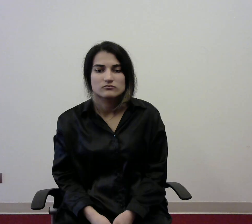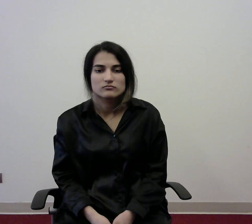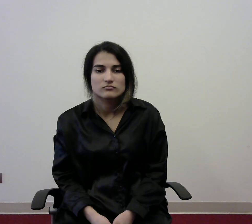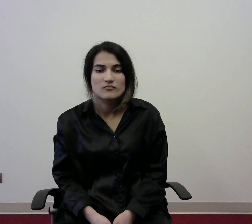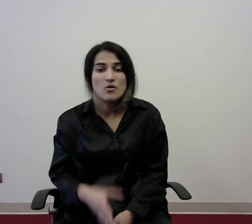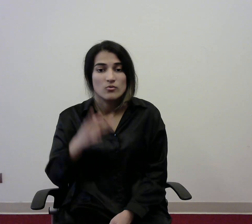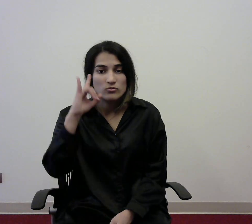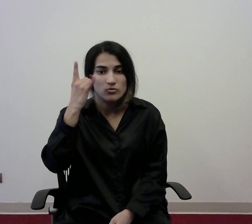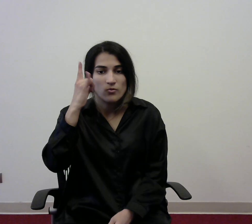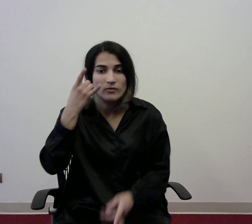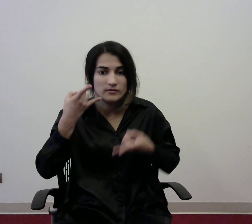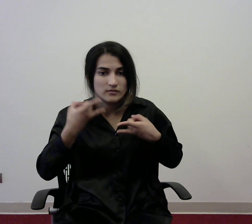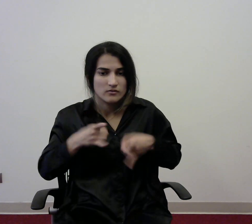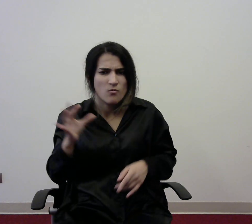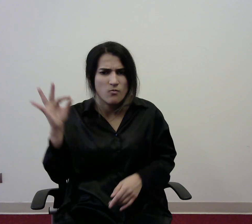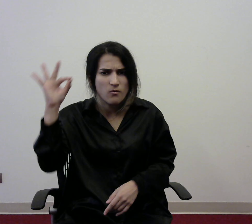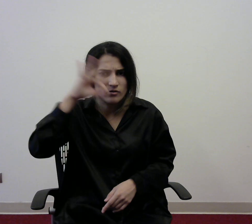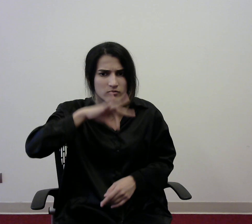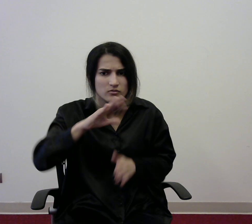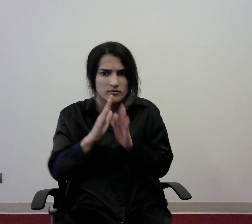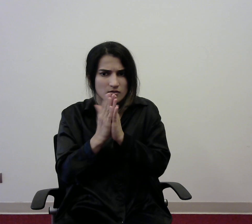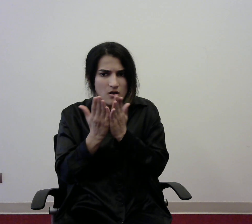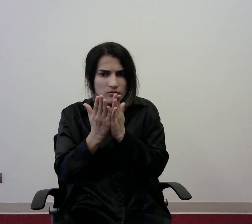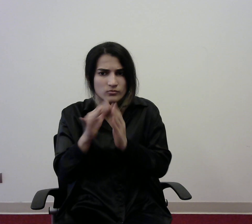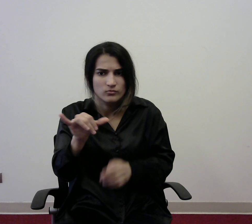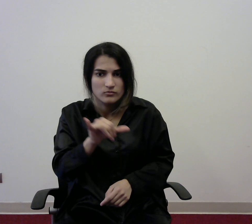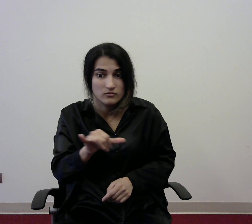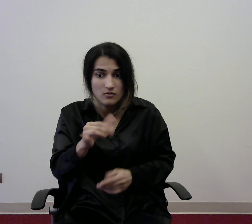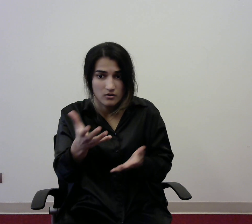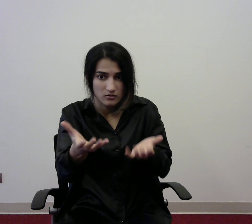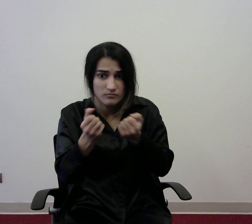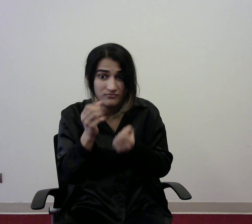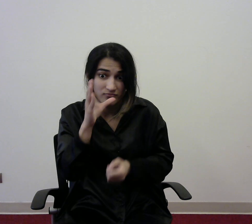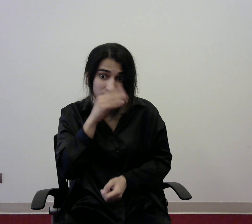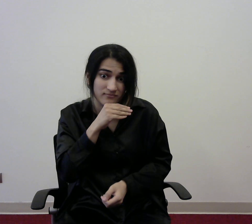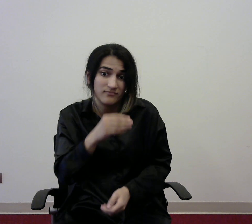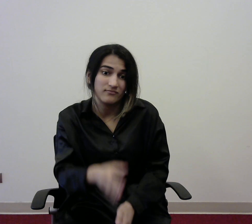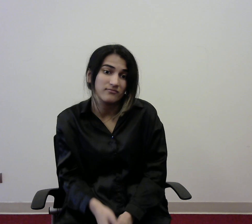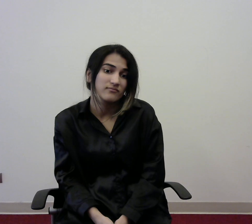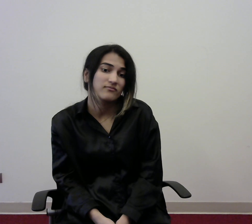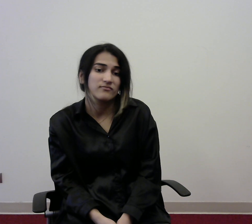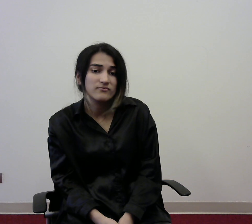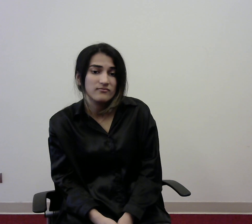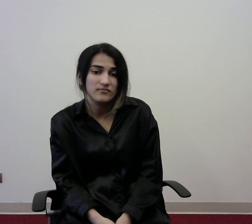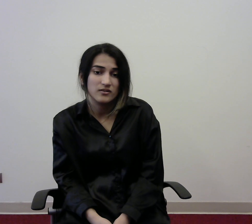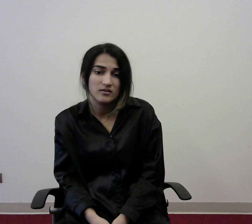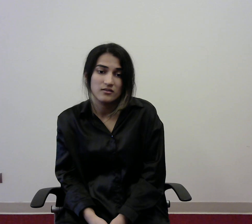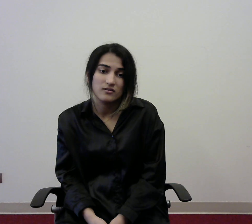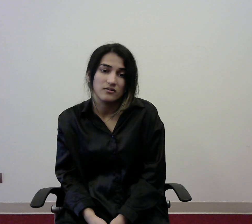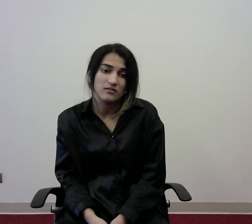Uşağın doğum haqqında şəhadətnaməsini hardan ala bilərəm?